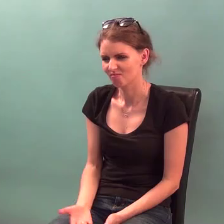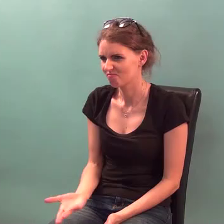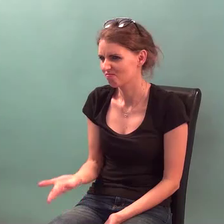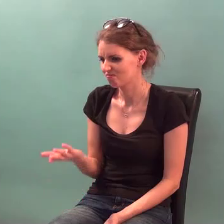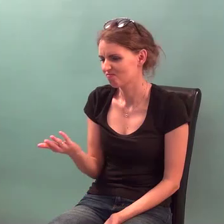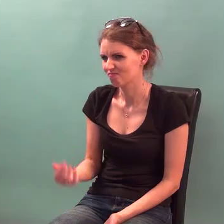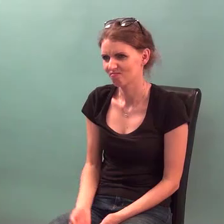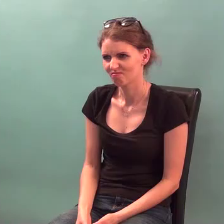No nie...